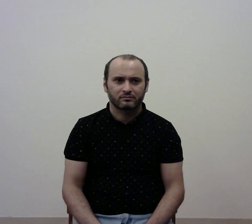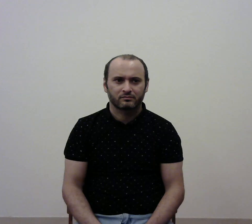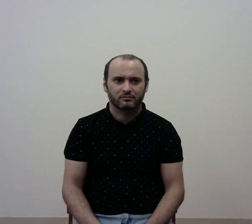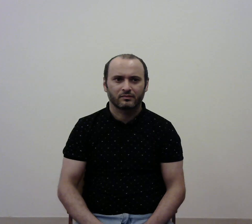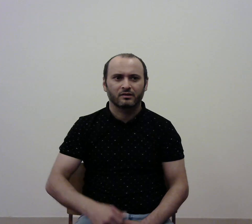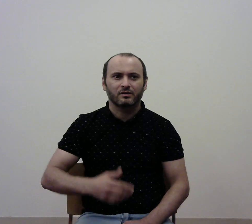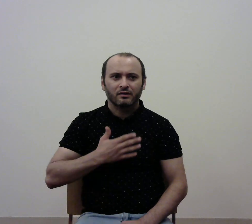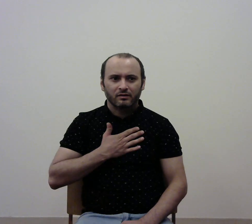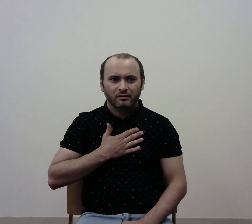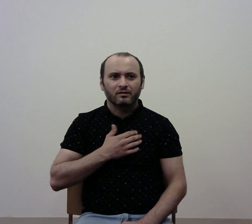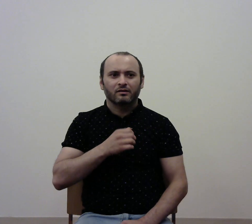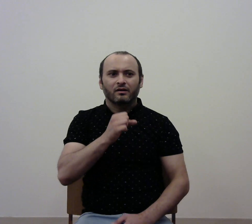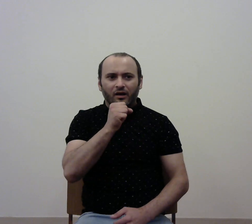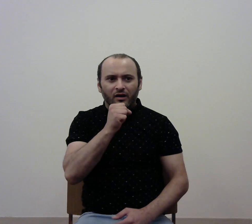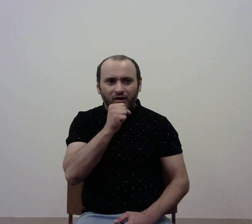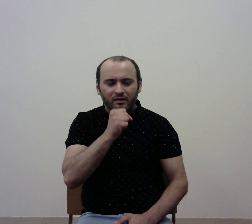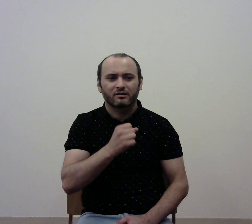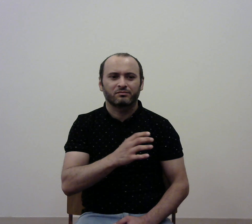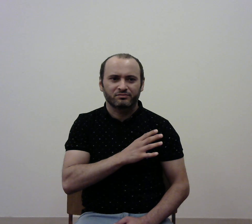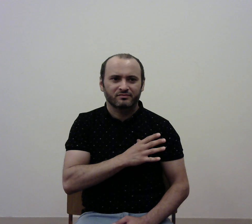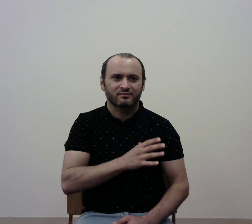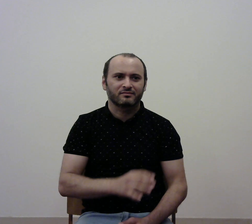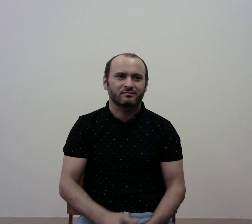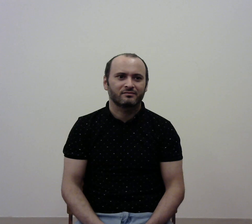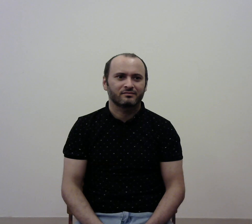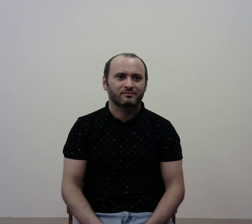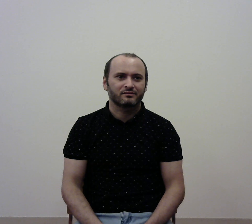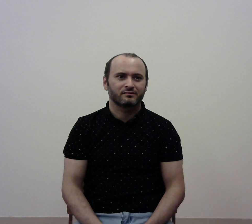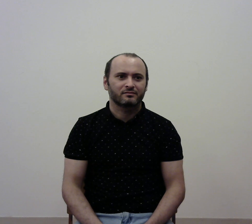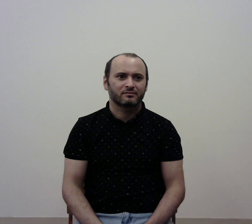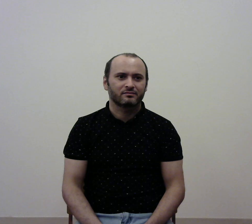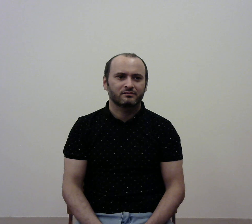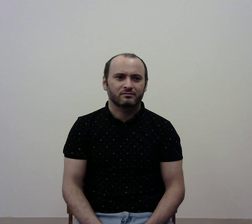Mən zökəm olmuşam